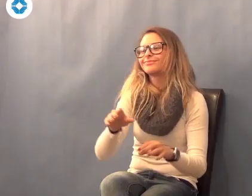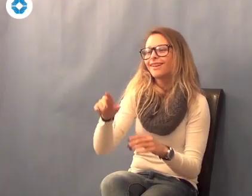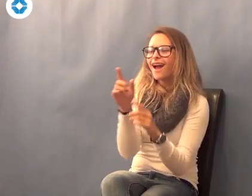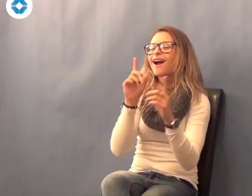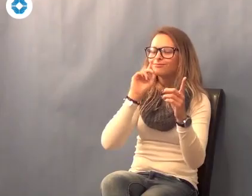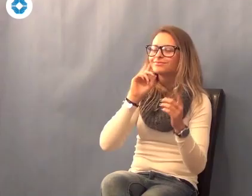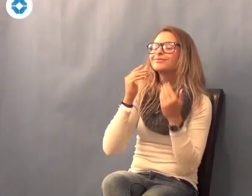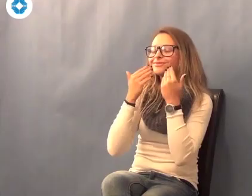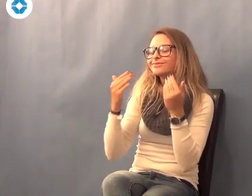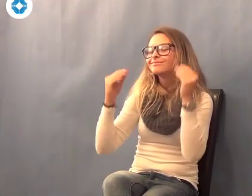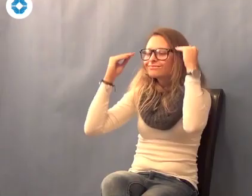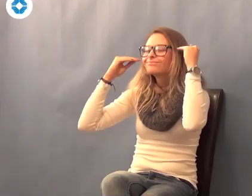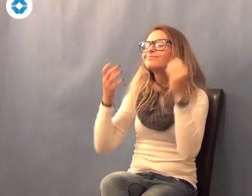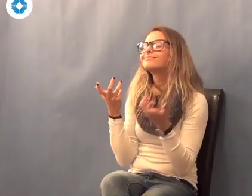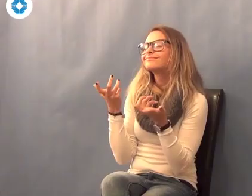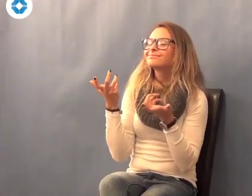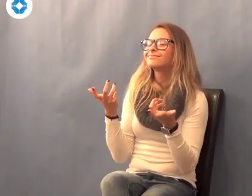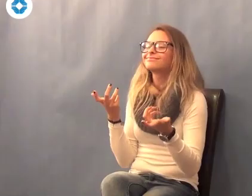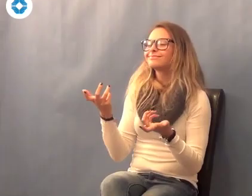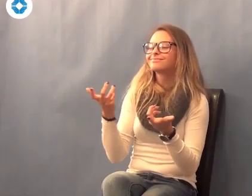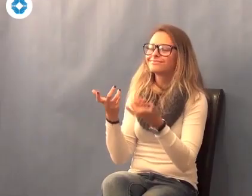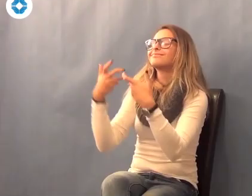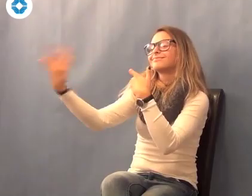A chłopiec podziękował, oddał kapelusz i poszedł.